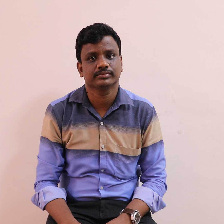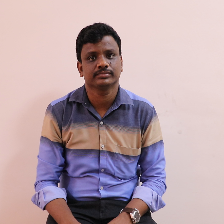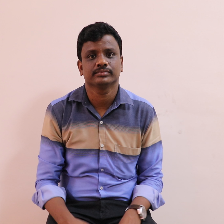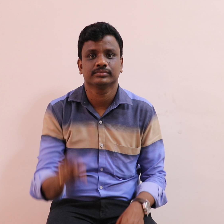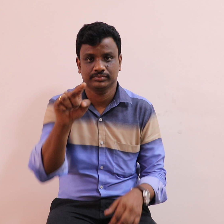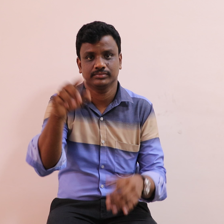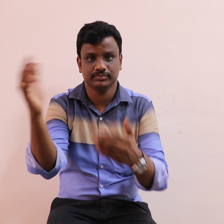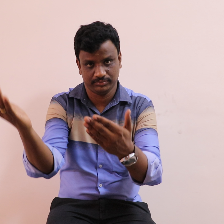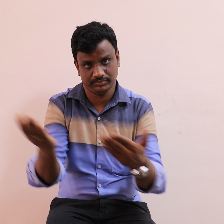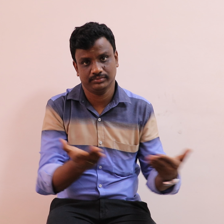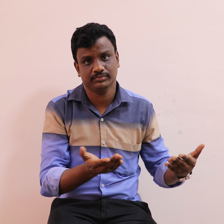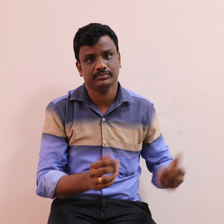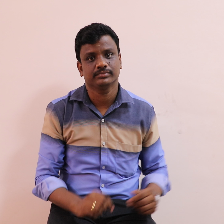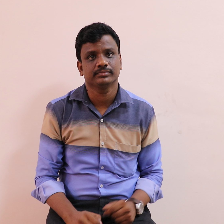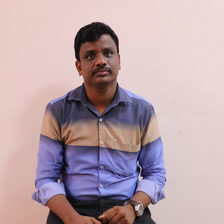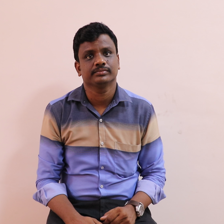you are welcome